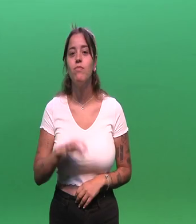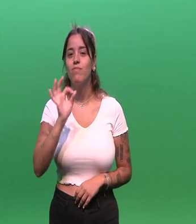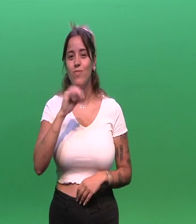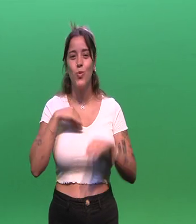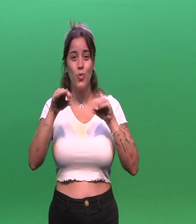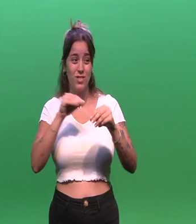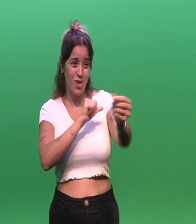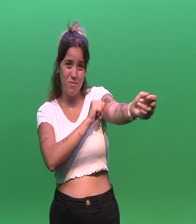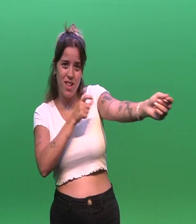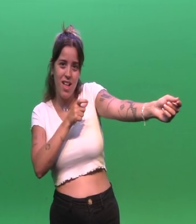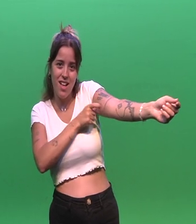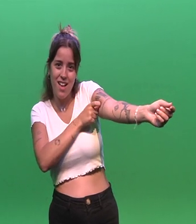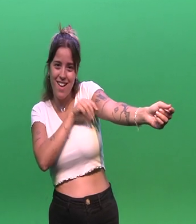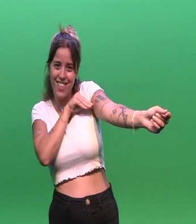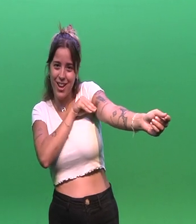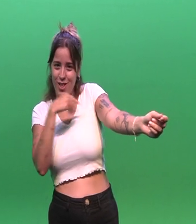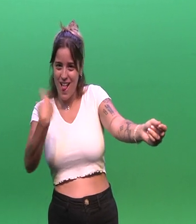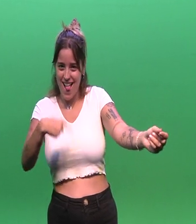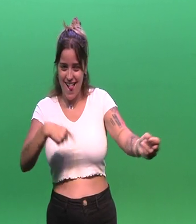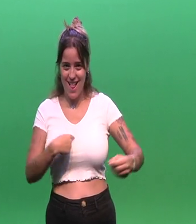Sí, utilitzo un xip que em van posar dins el braç.